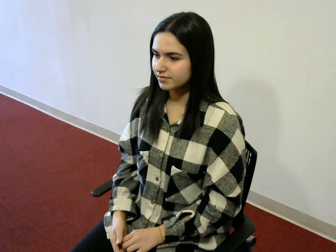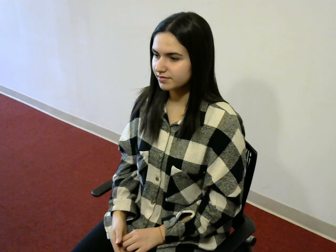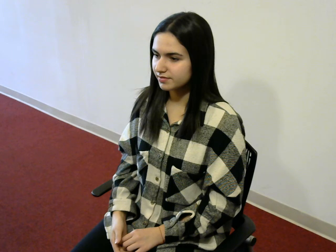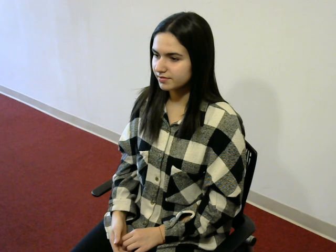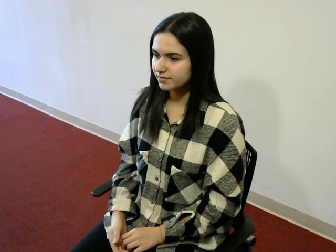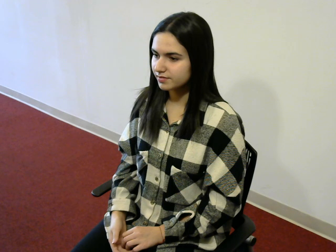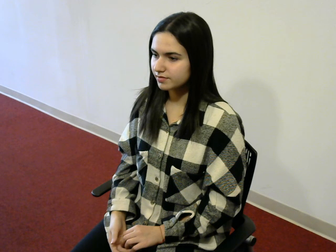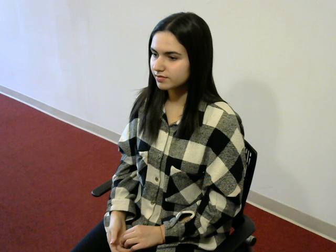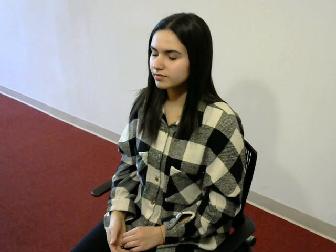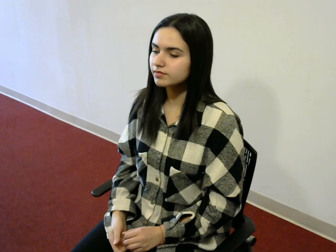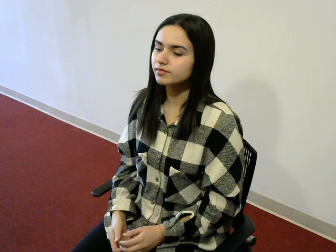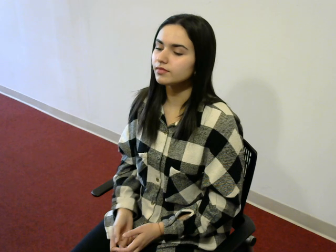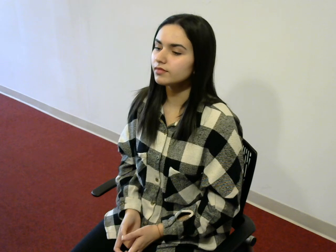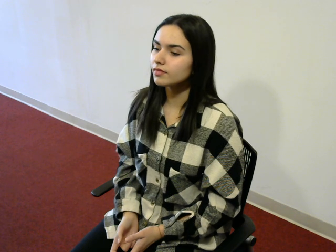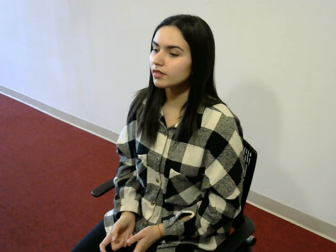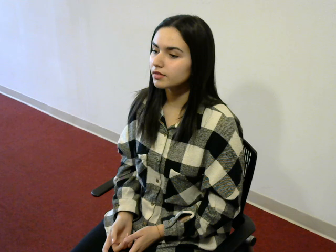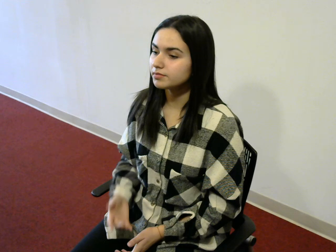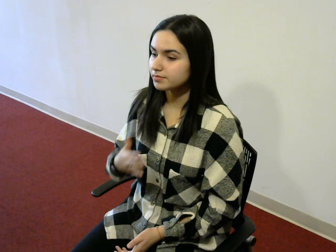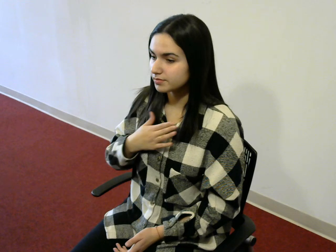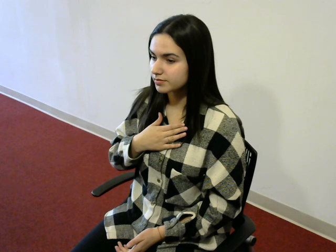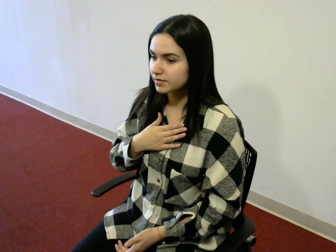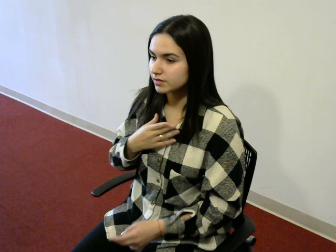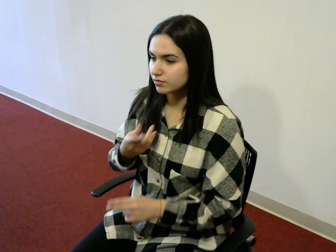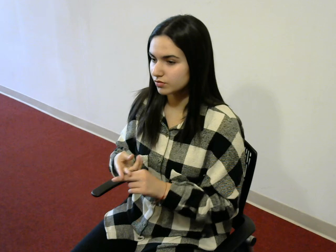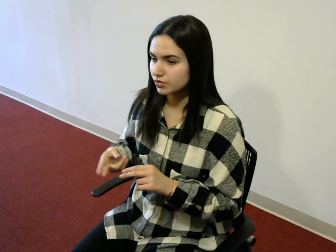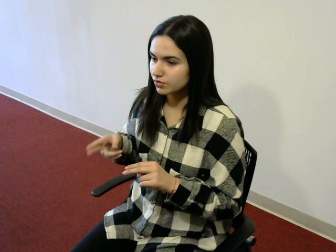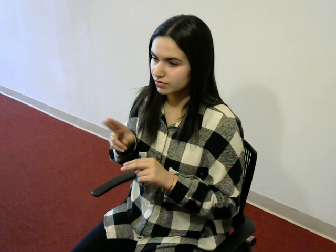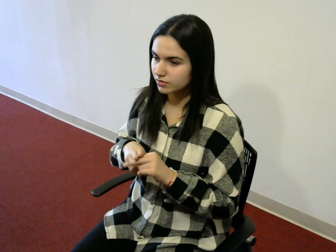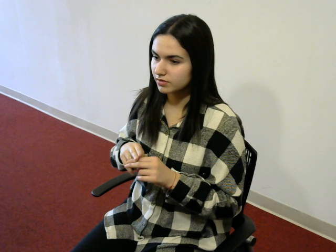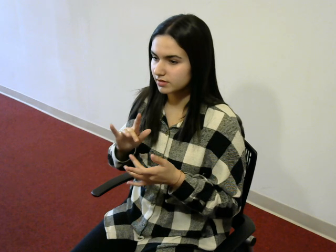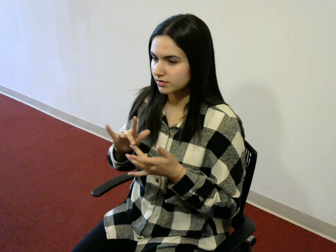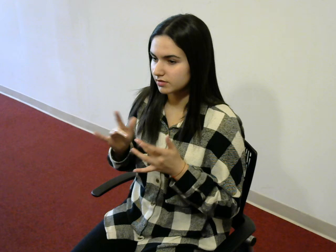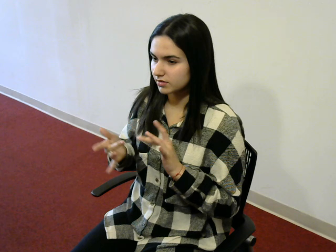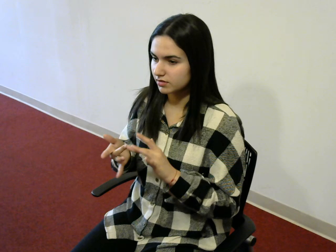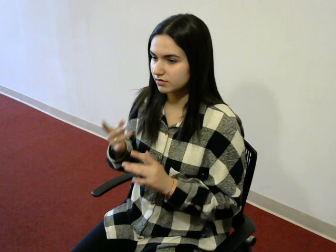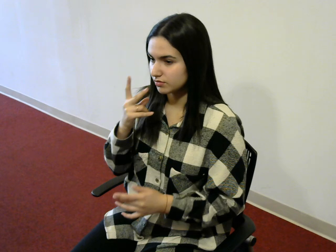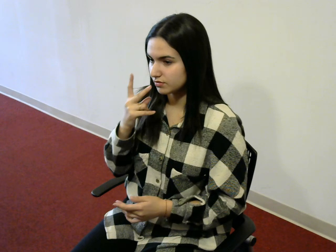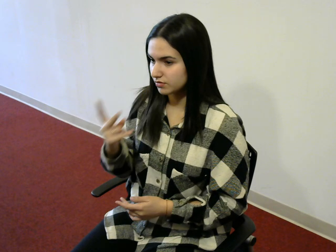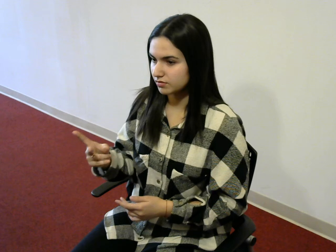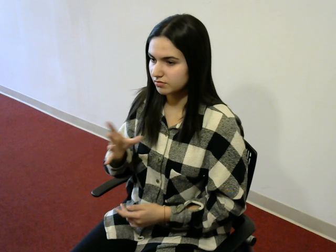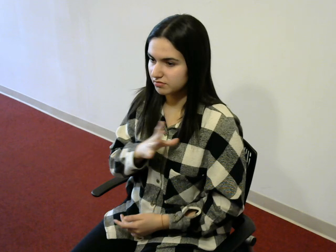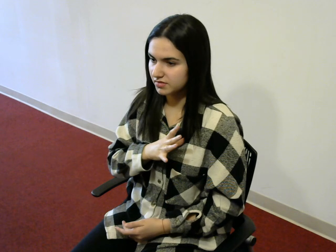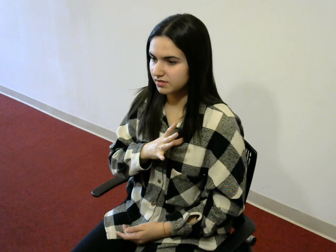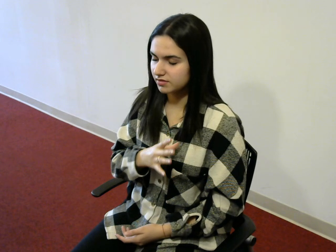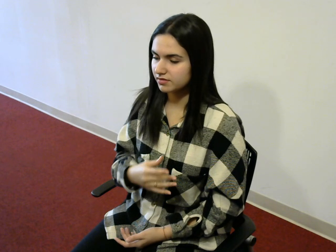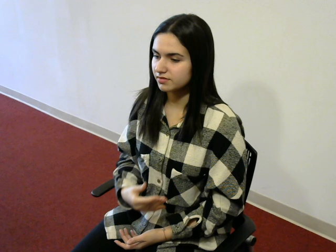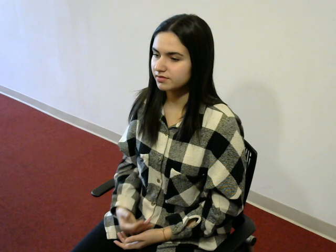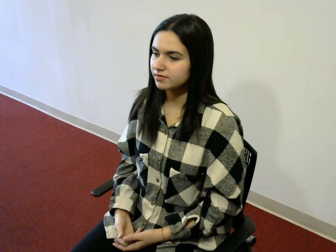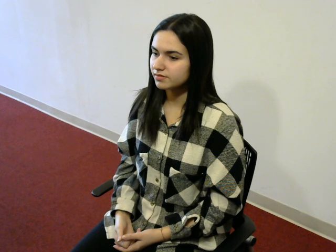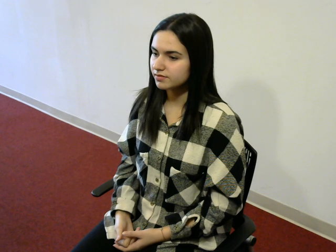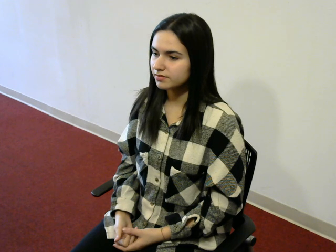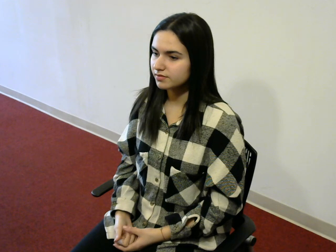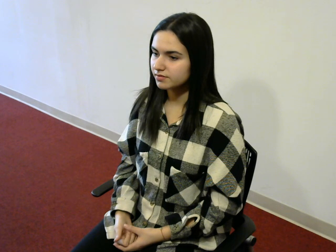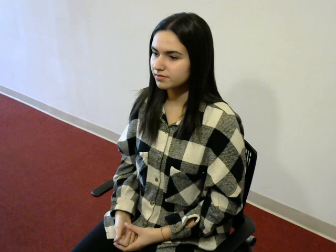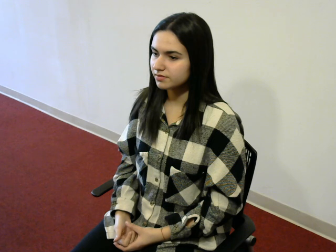Mən bunu internetdə görmüşəm